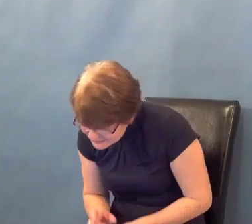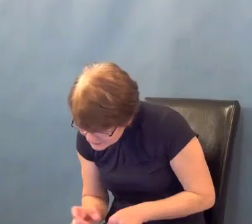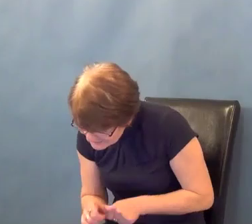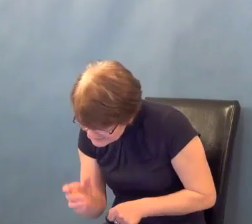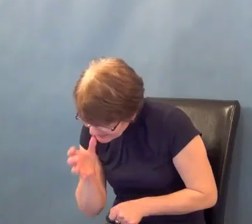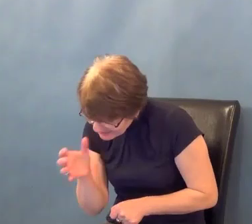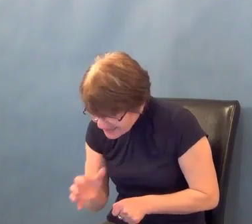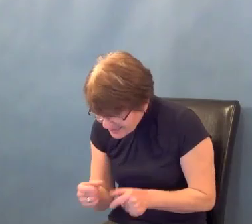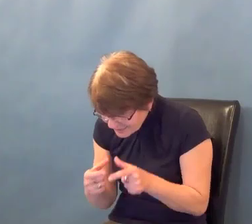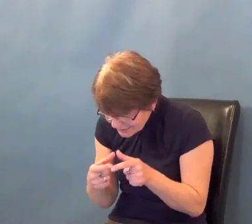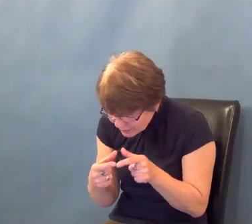Dziwne... kształt prostokątny.